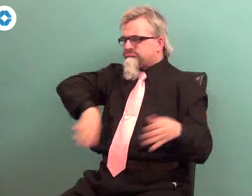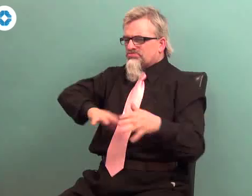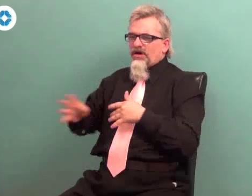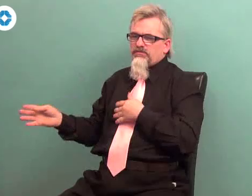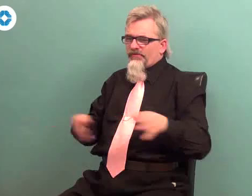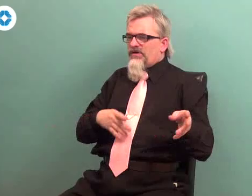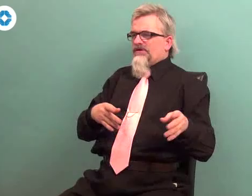Wrócili.